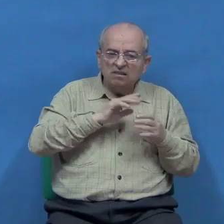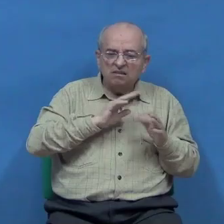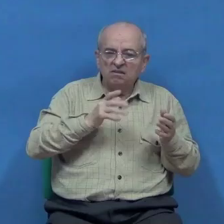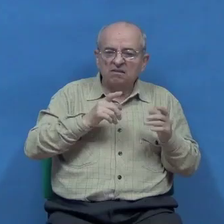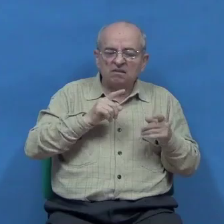Wyjaśniać.